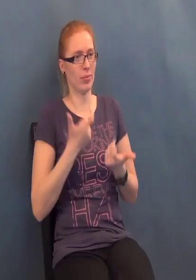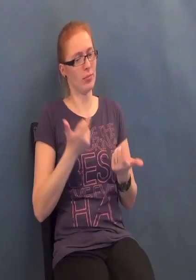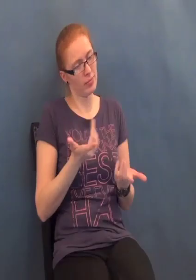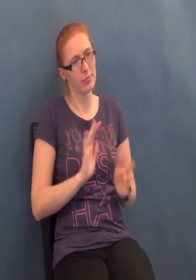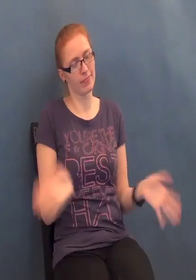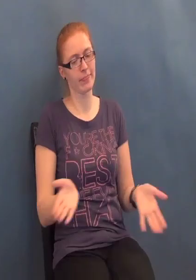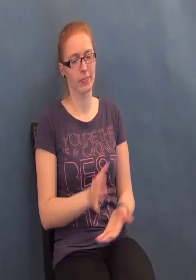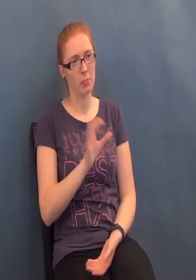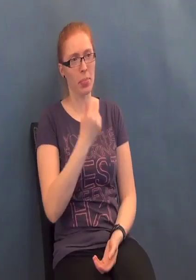To niebezpieczne, więc nie.